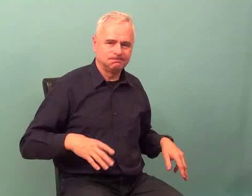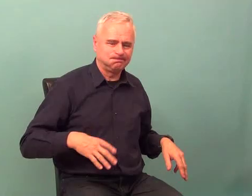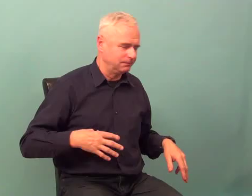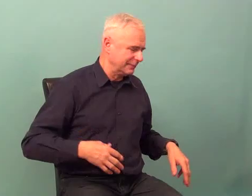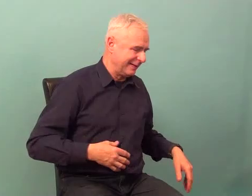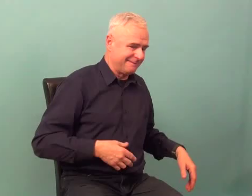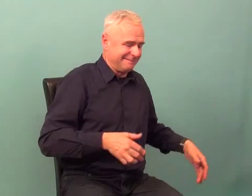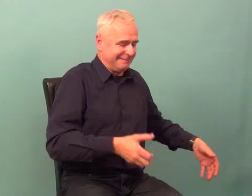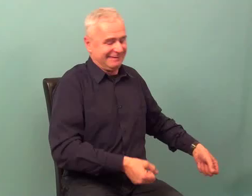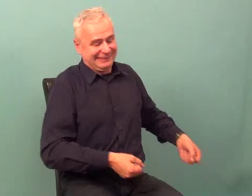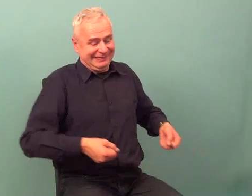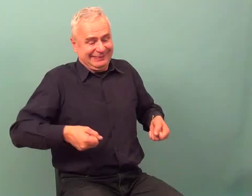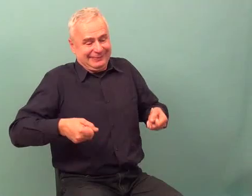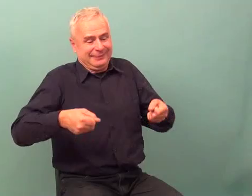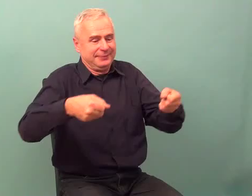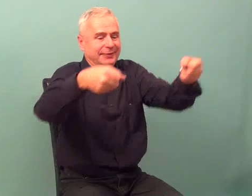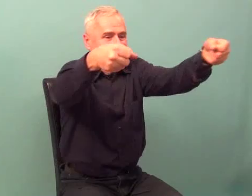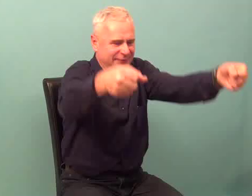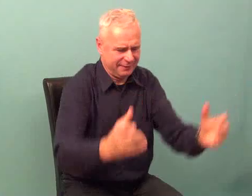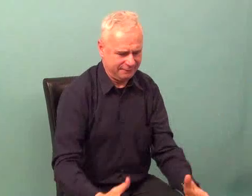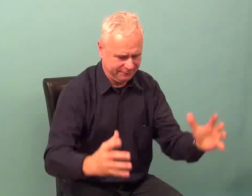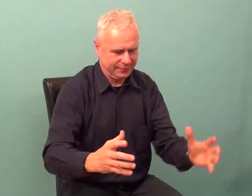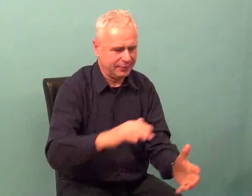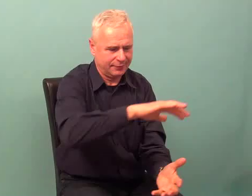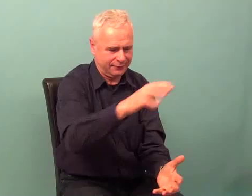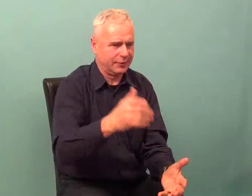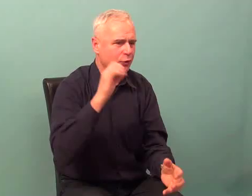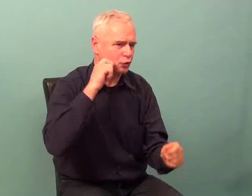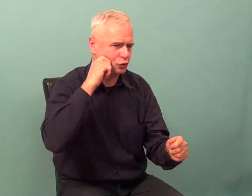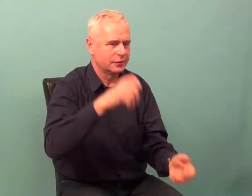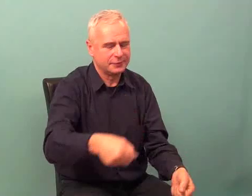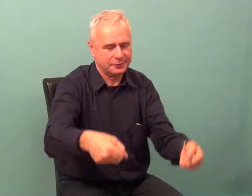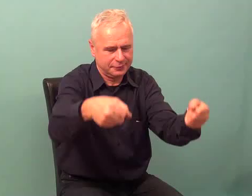Wziął cały kosz i postawił na rowerze.